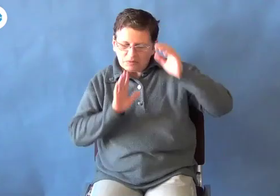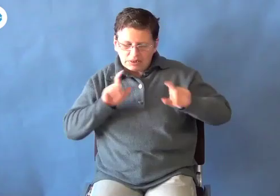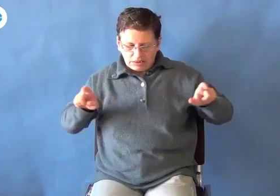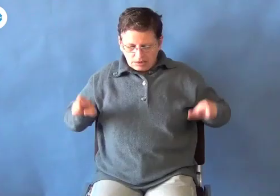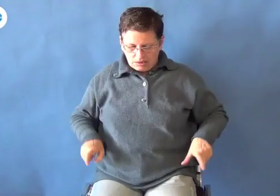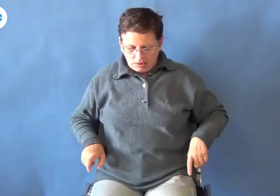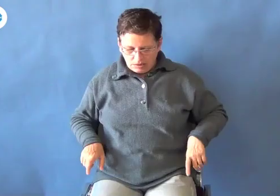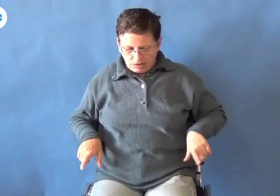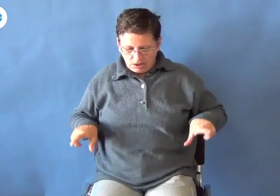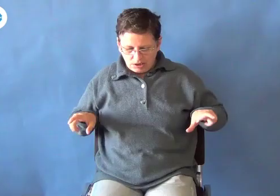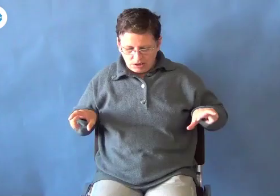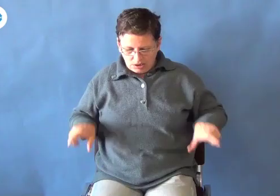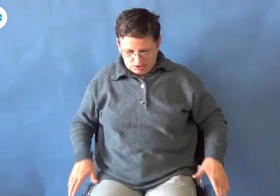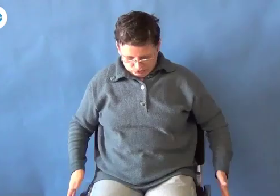Chyba siedzi.